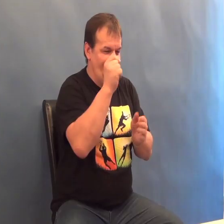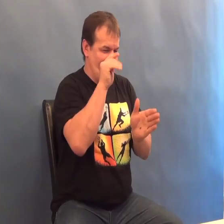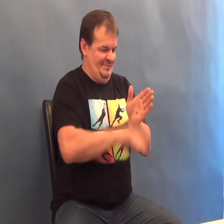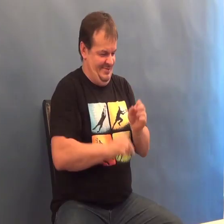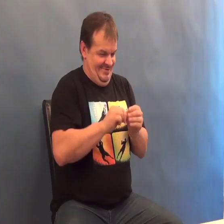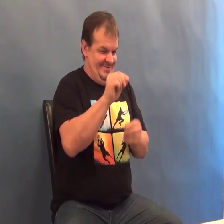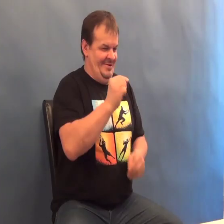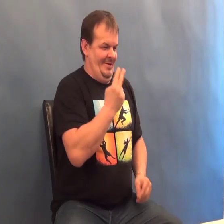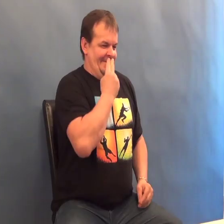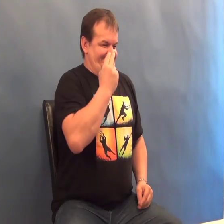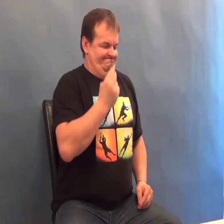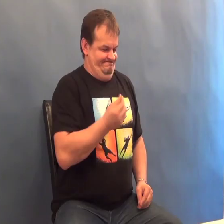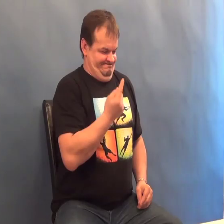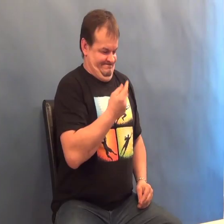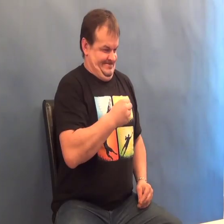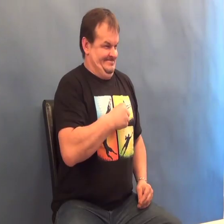Podaje mu kasę, a Charlie Chaplin z bólem serca bierze złotówkę i wkłada je do kieszeni.